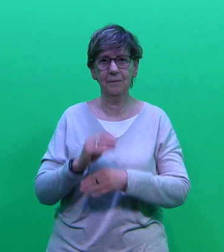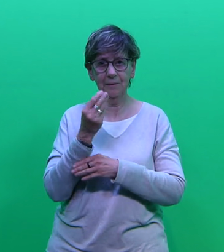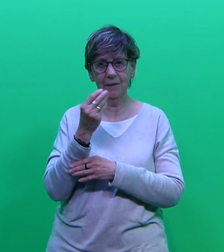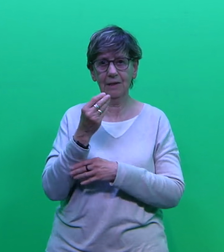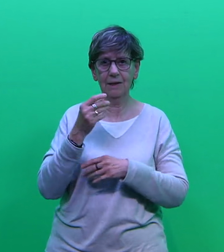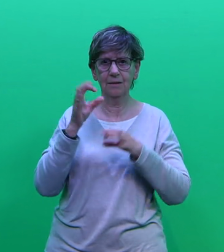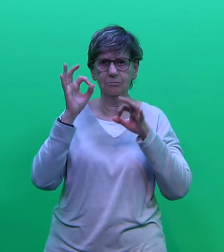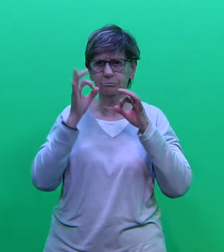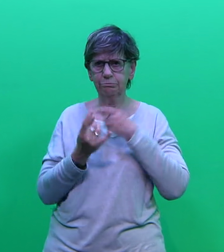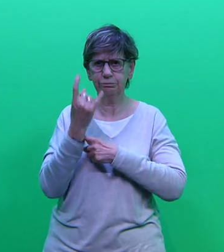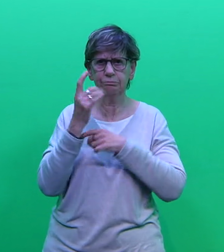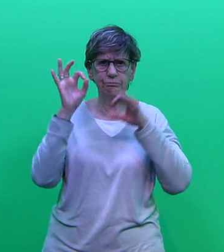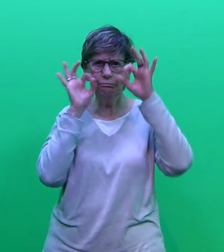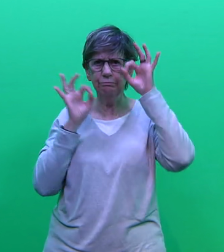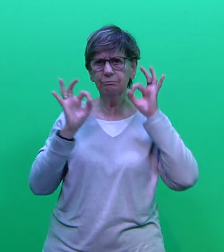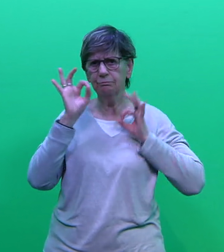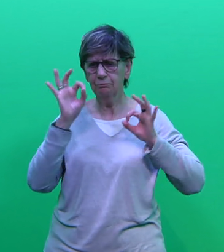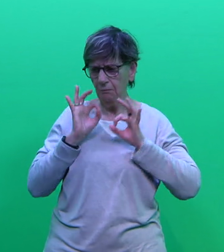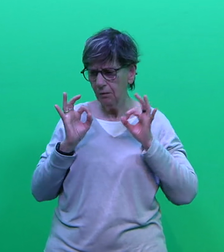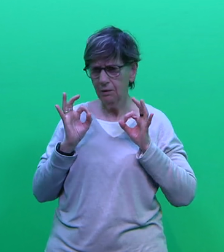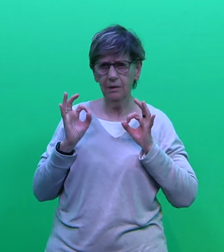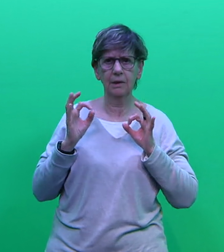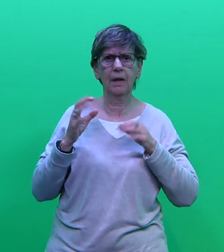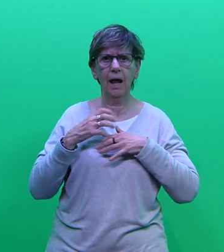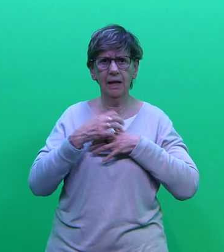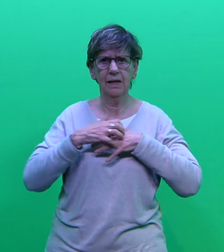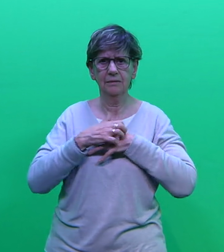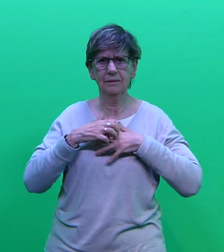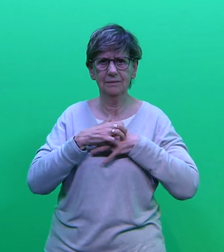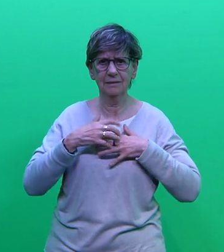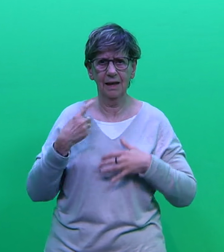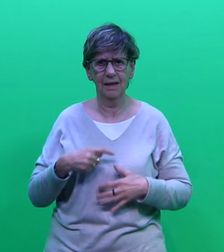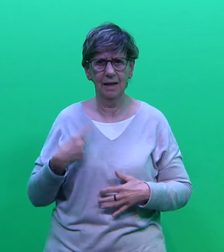Al nadó li han aparegut taques per la cara i es rasca.